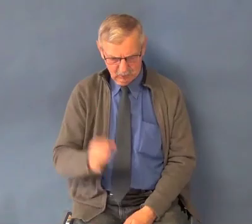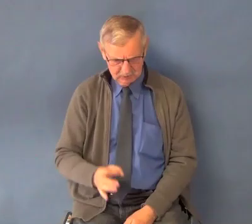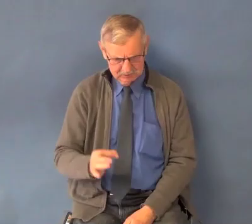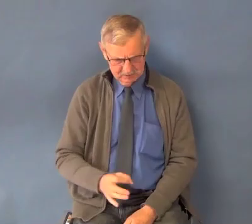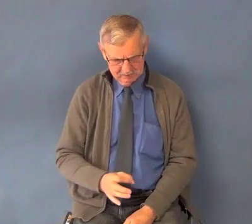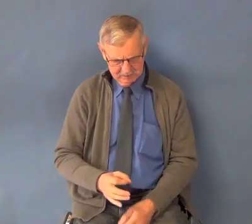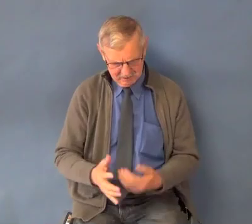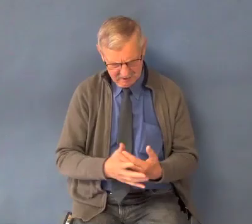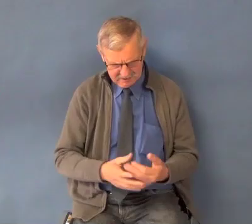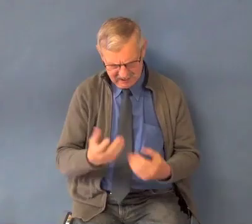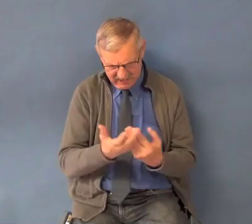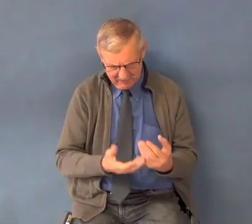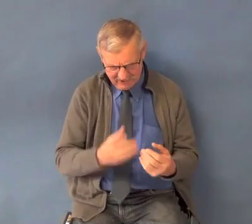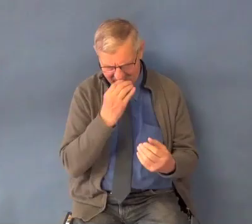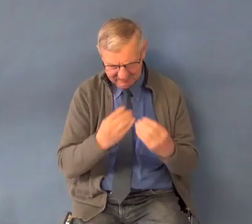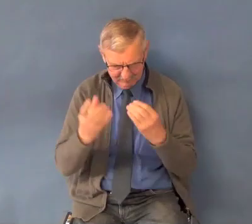Procenty, liczby.